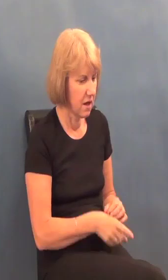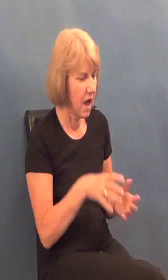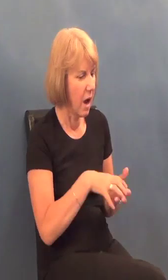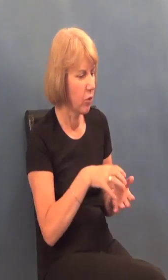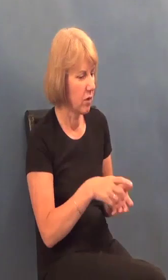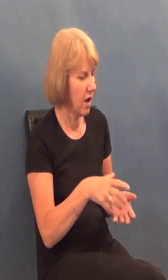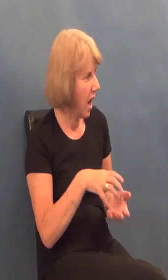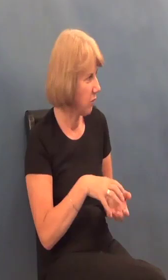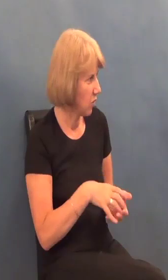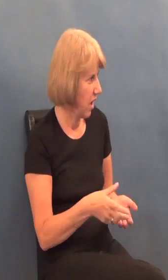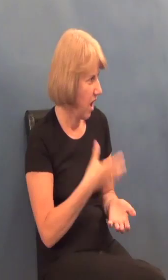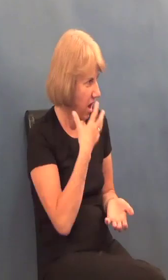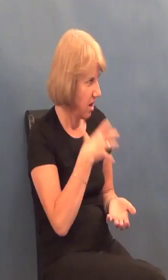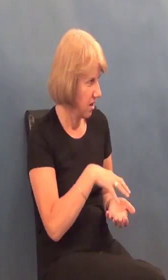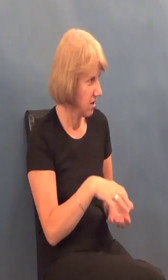To hamburger? Hamburger jest gorący.